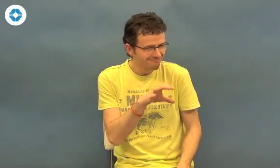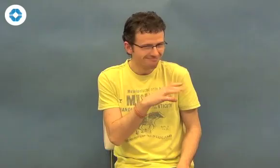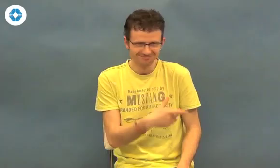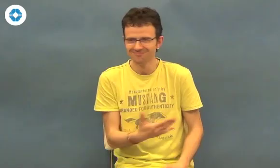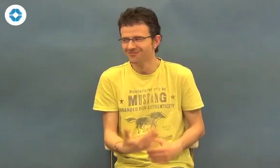Koniec.